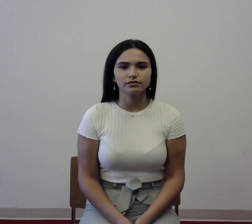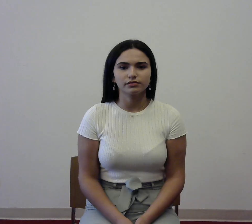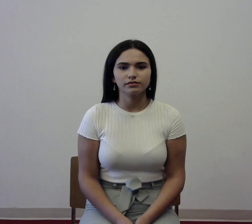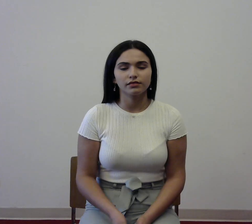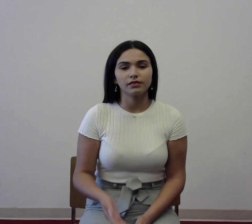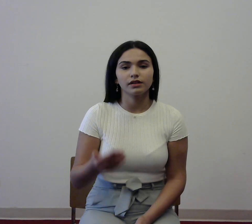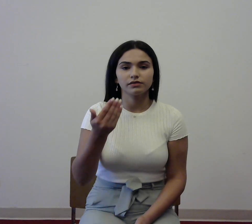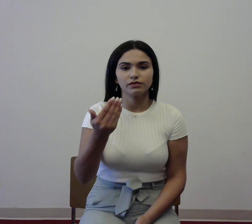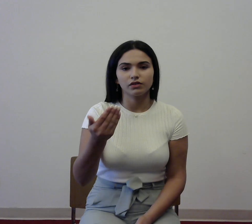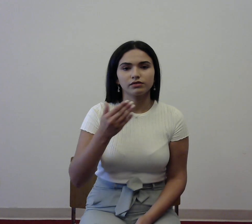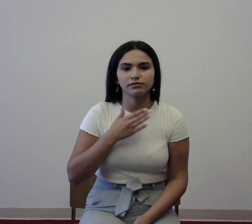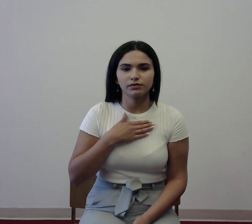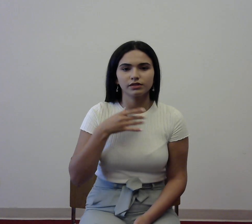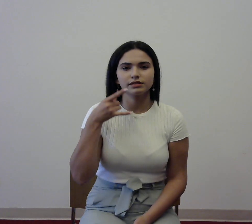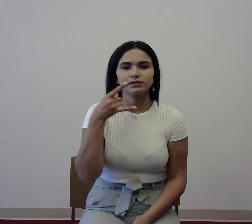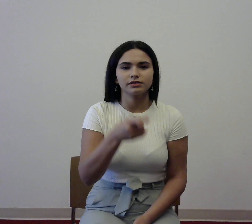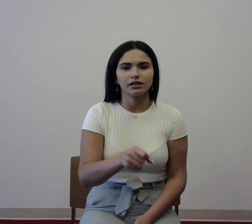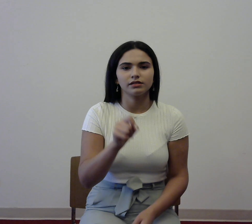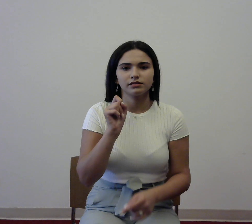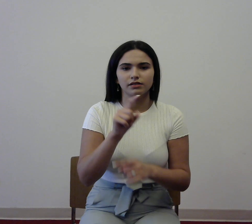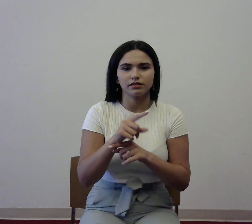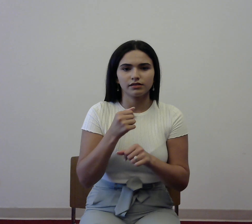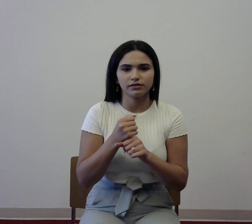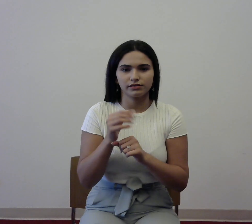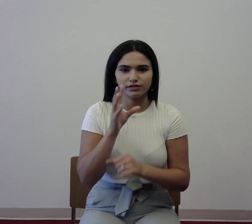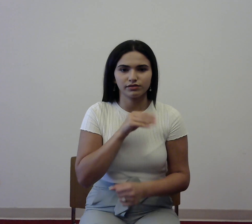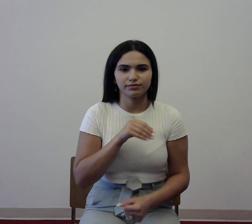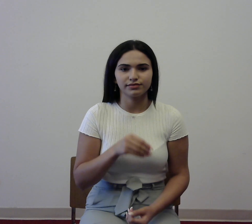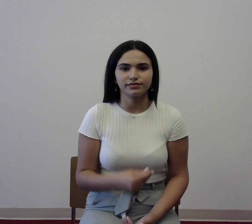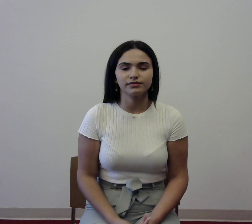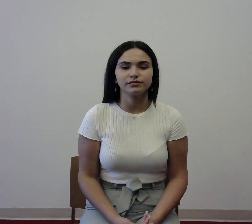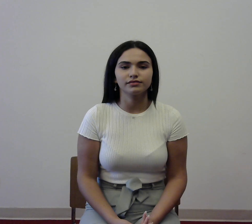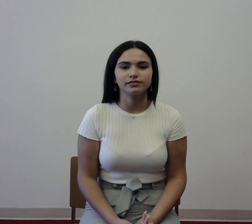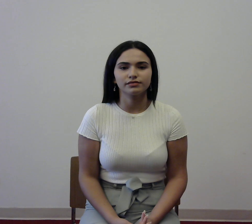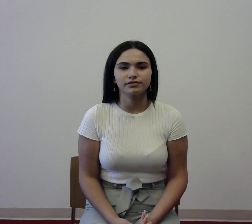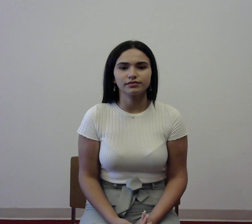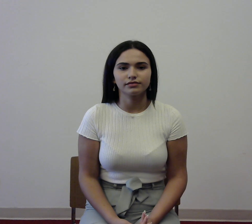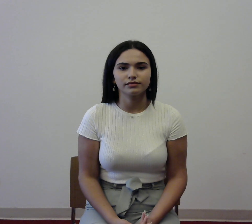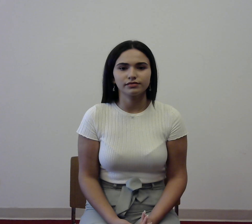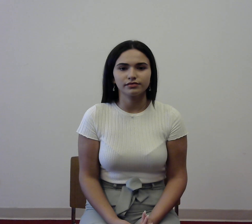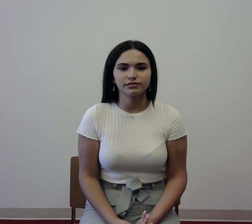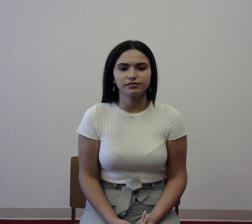Siz mənə taksi sifariş edə bilərsinizmi?